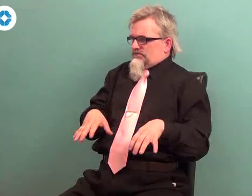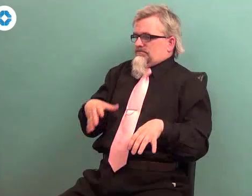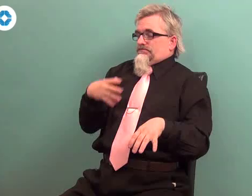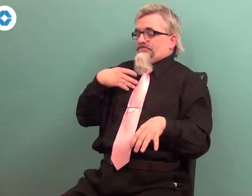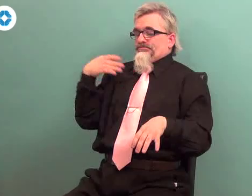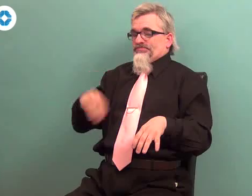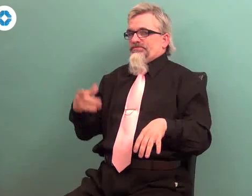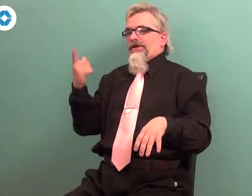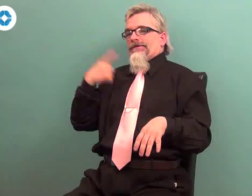On niczego nie czuł.